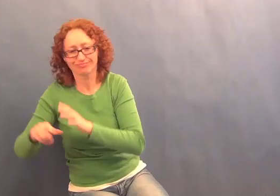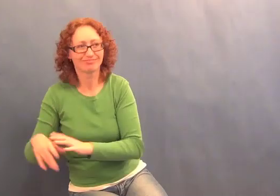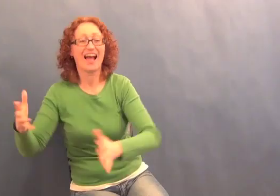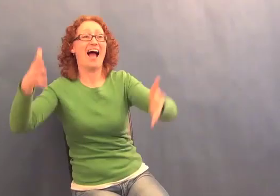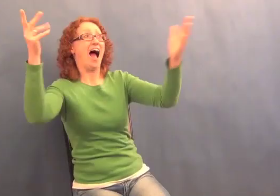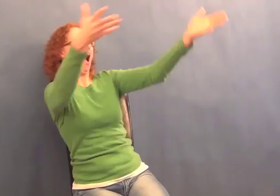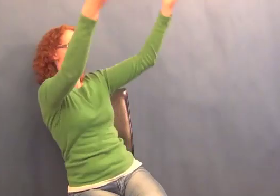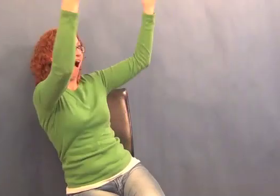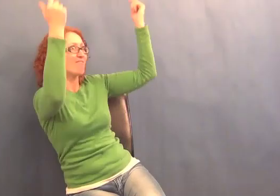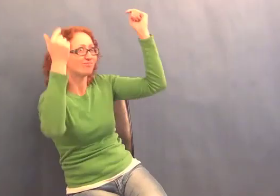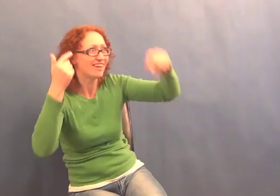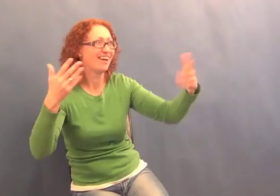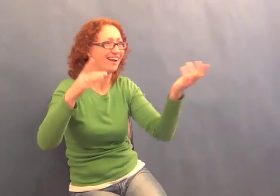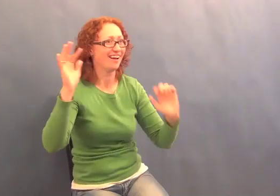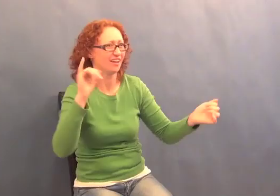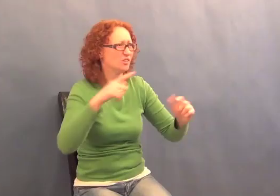Zadowolony powitał wszystkich.